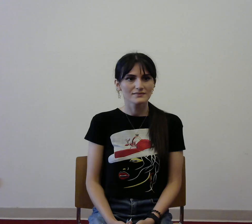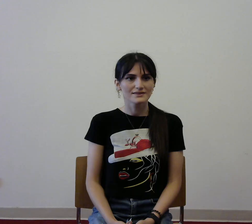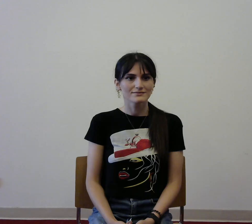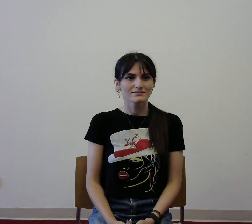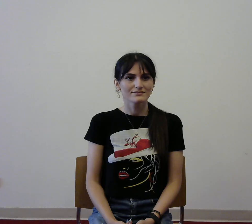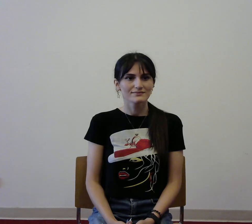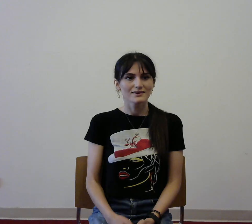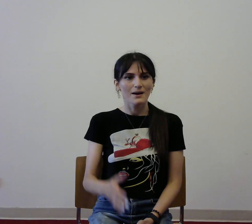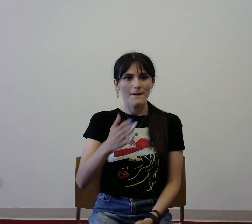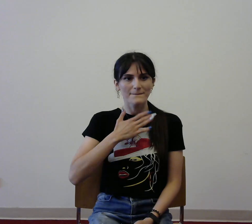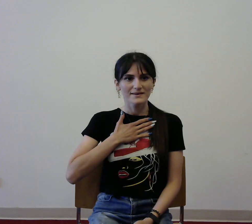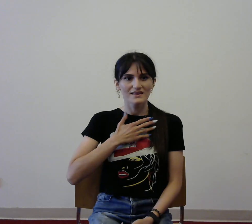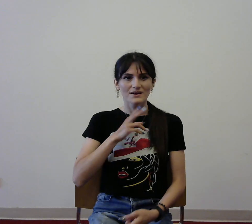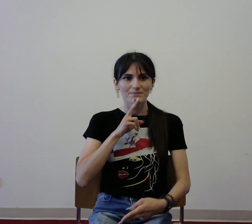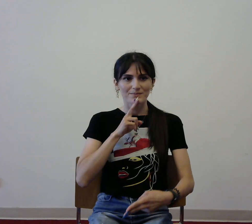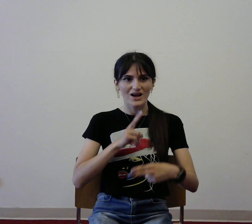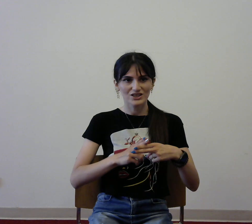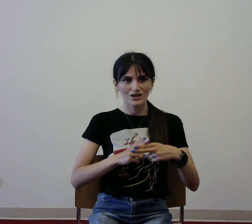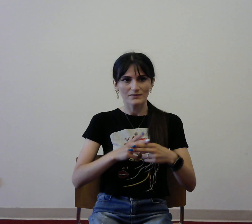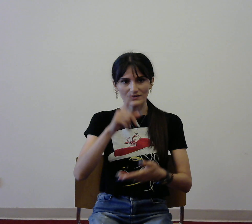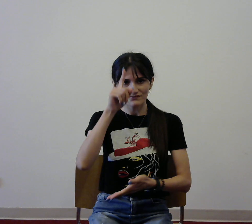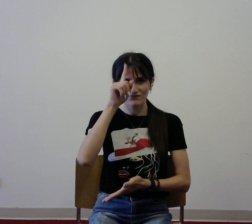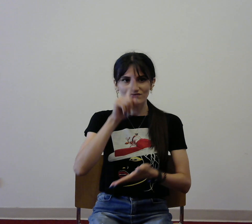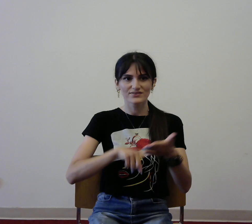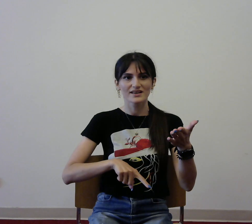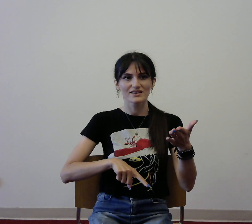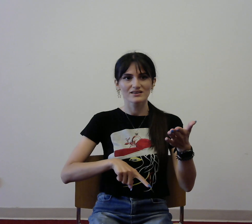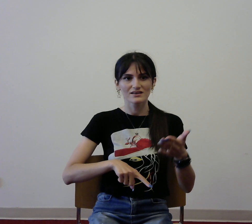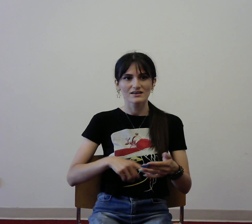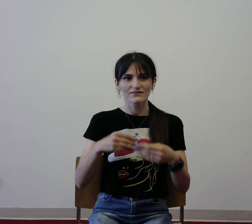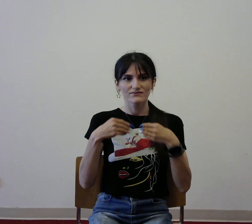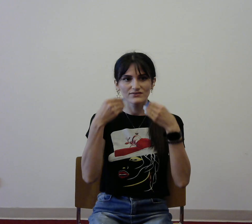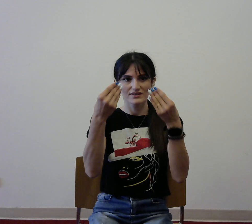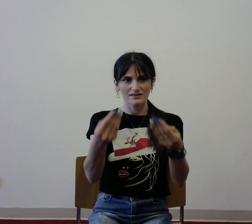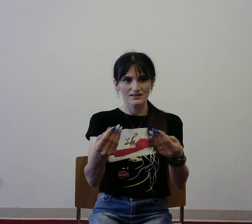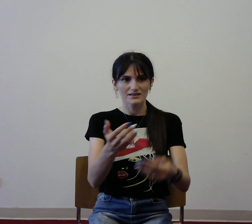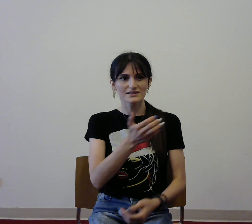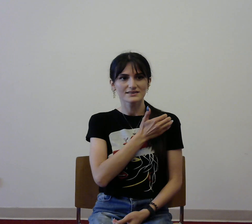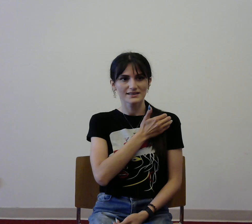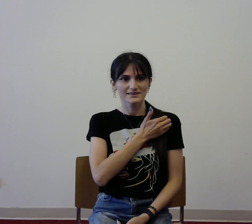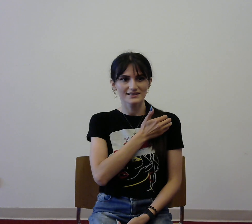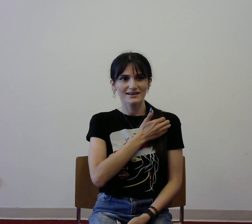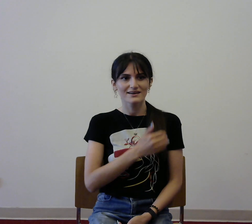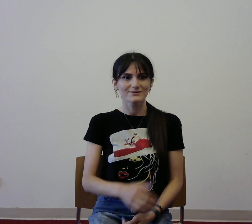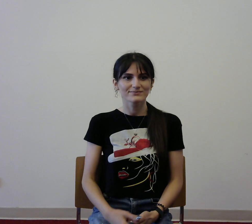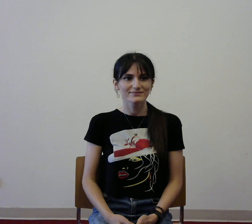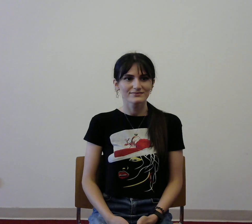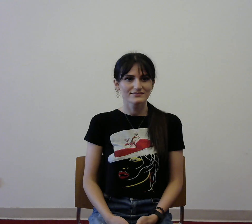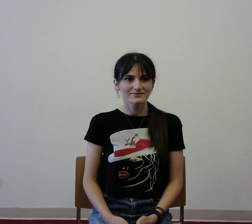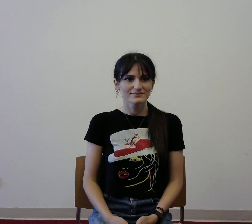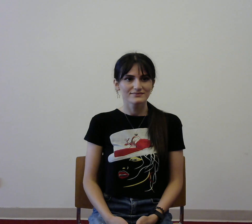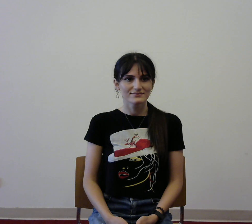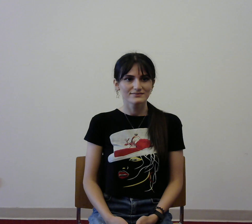Mən bacıma etibarnamə vermək istəyirəm